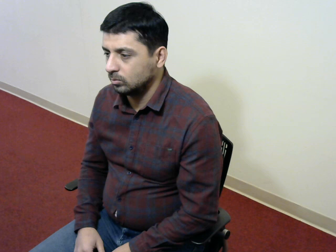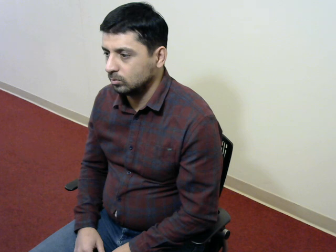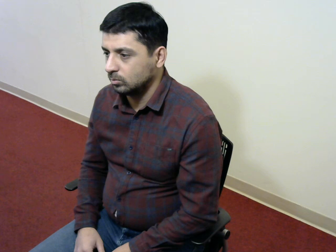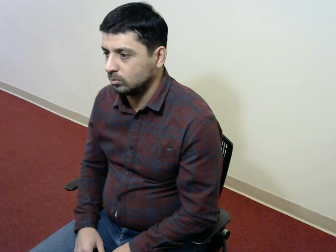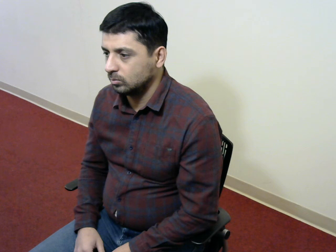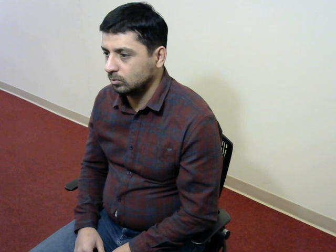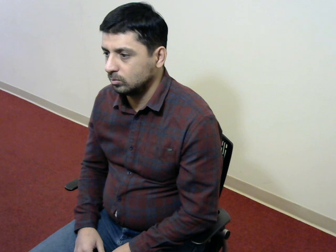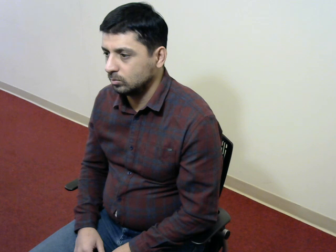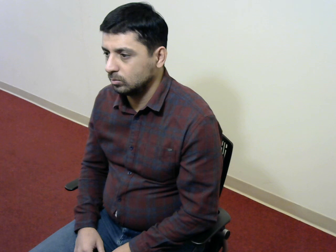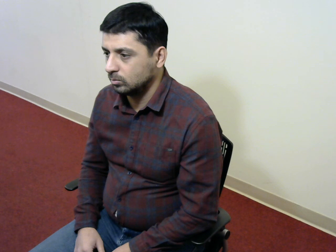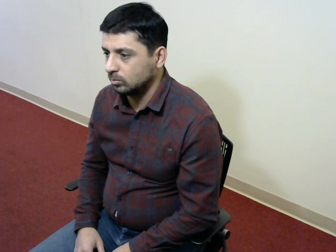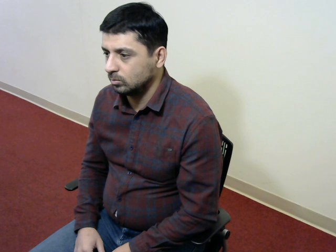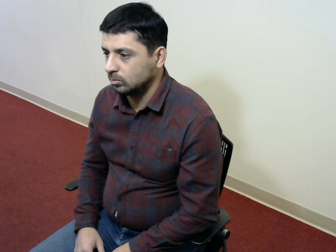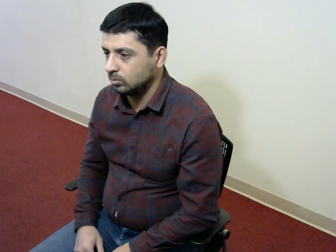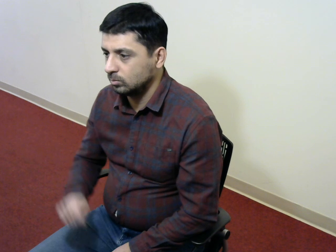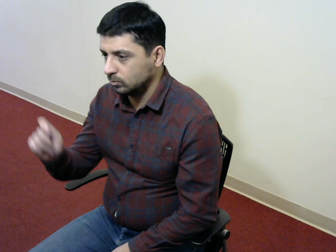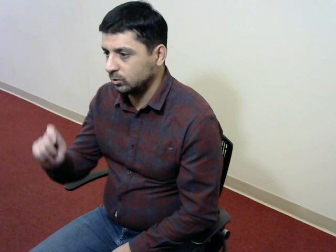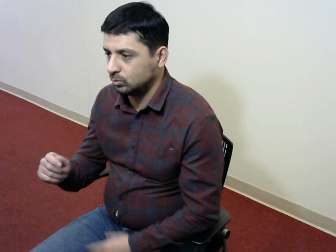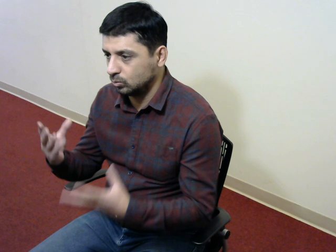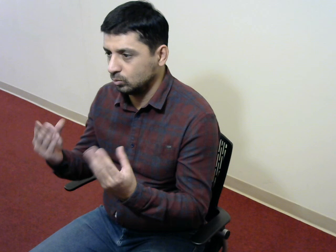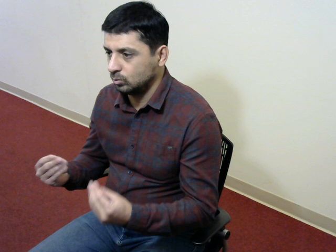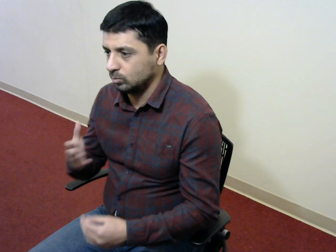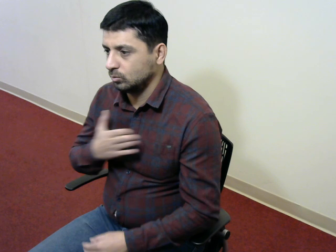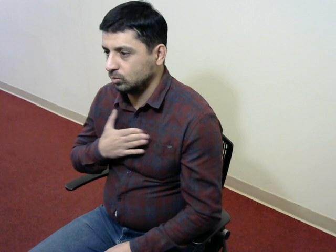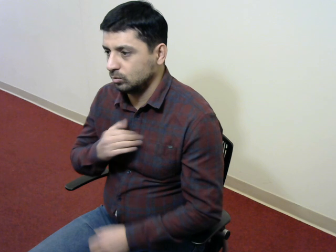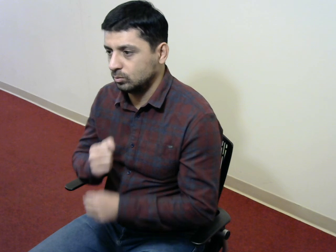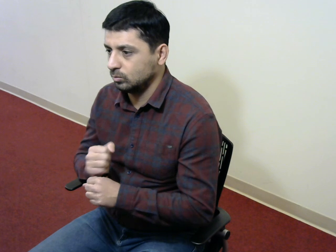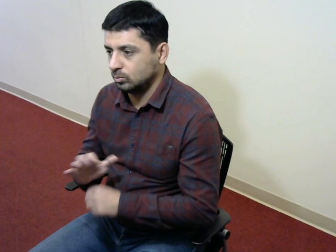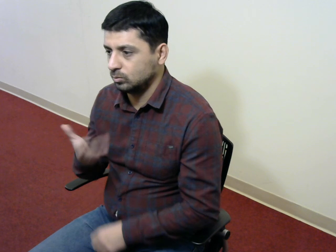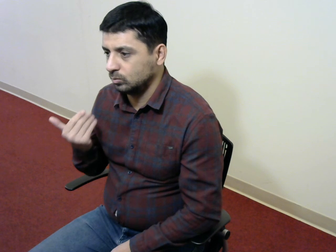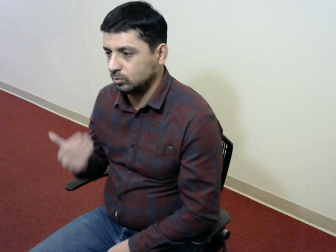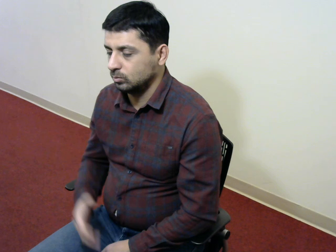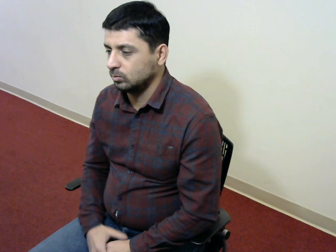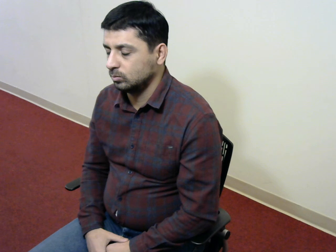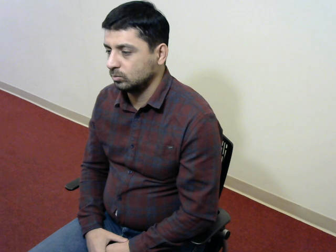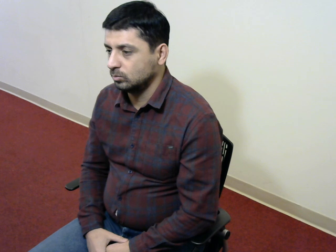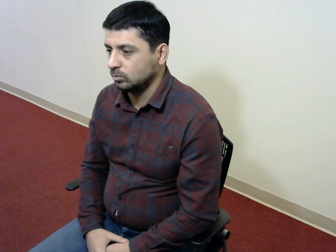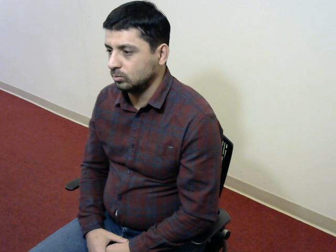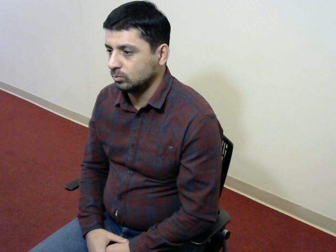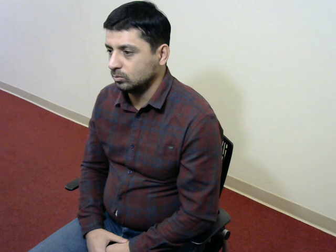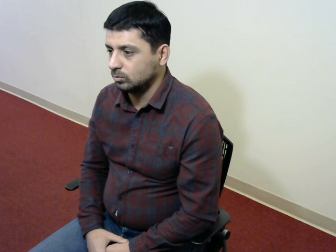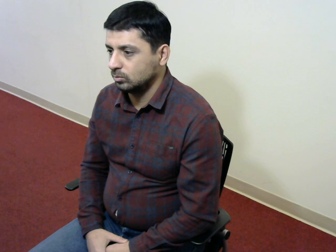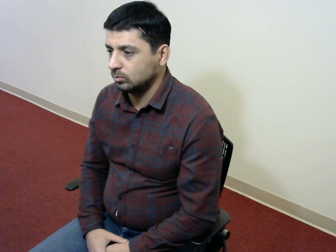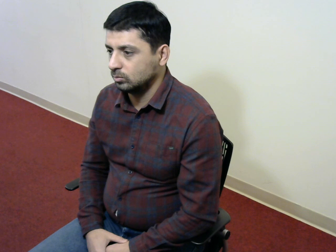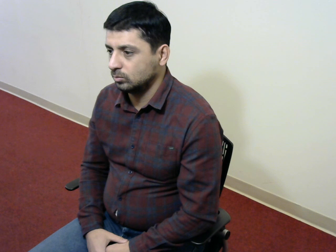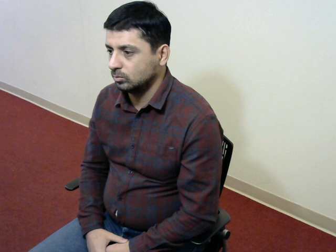Bazar günü mənim işim yoxdur